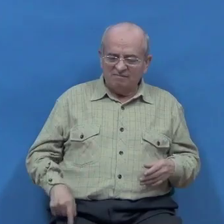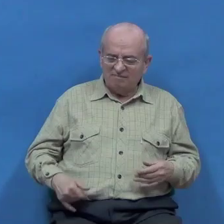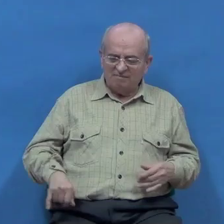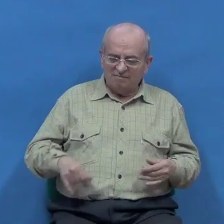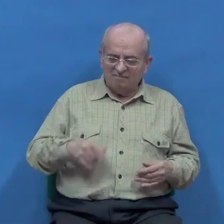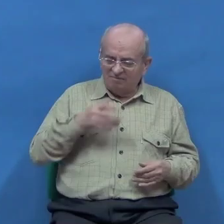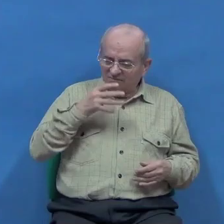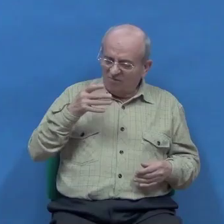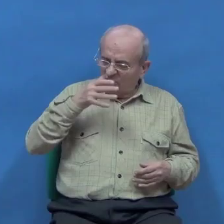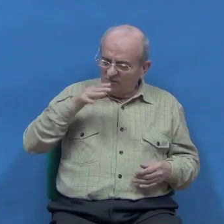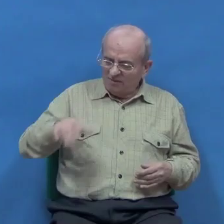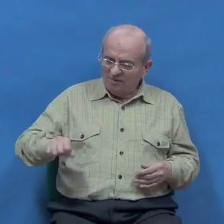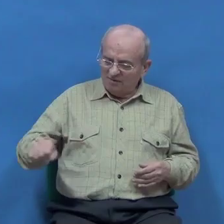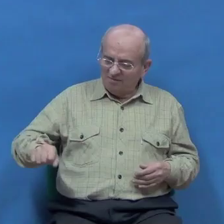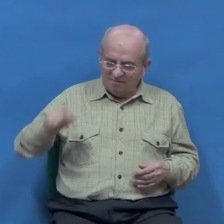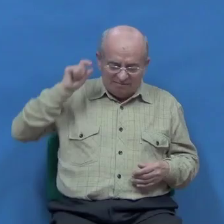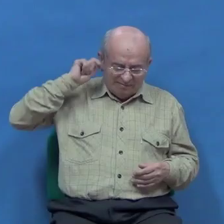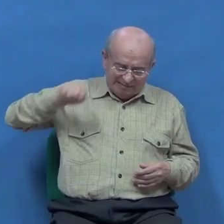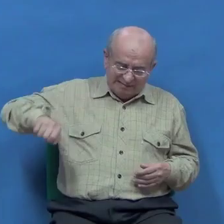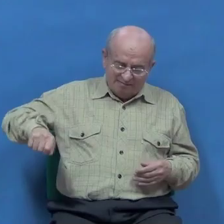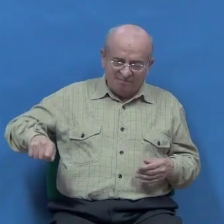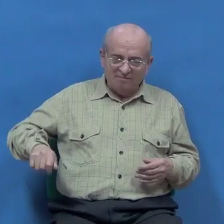Łapie łobuza za ucho.